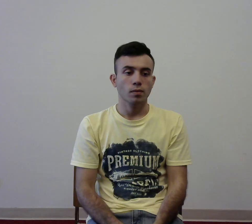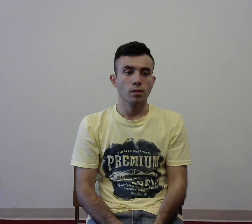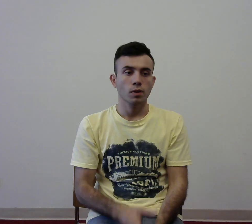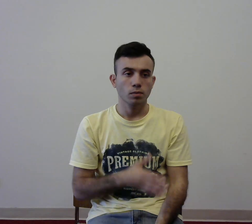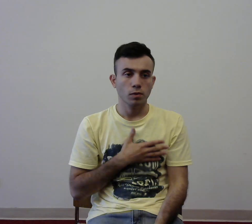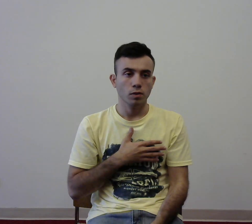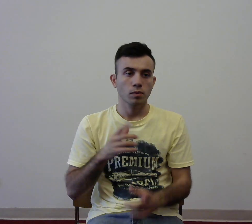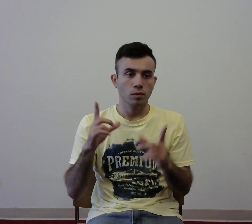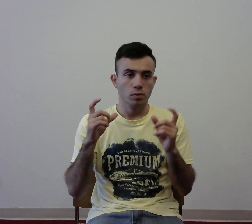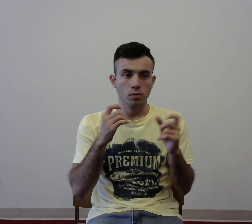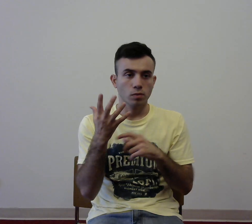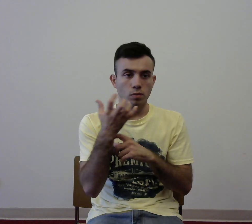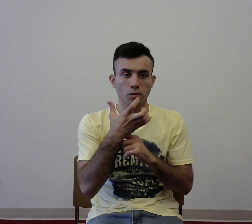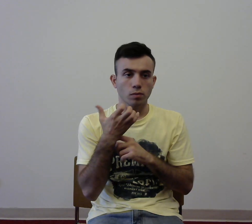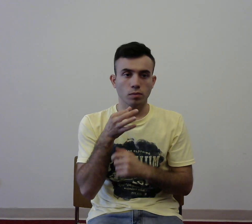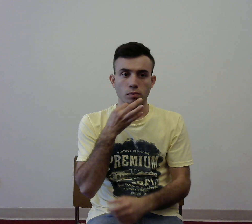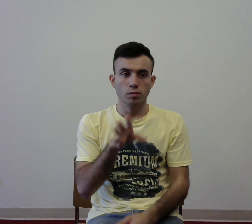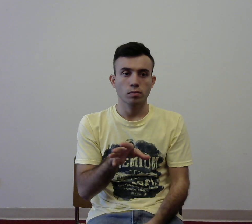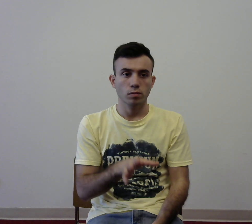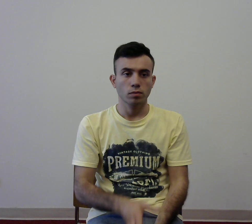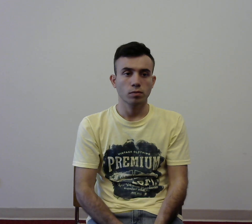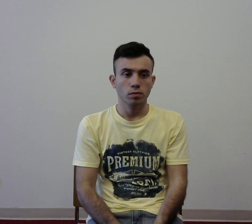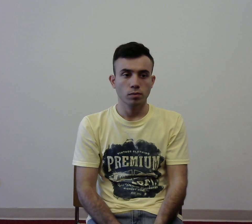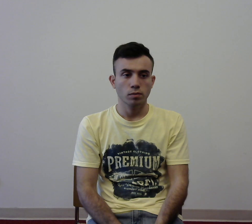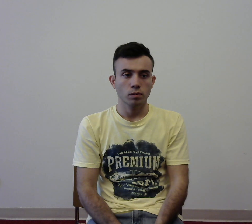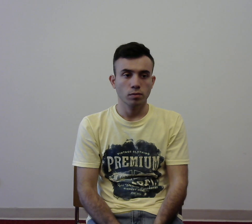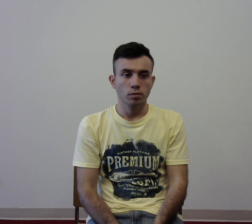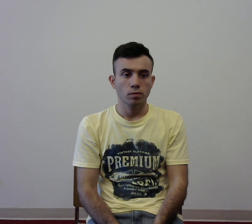Mənim şəkil çəkdirməkdən xoşum gəlir